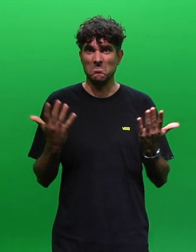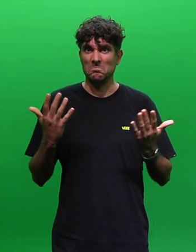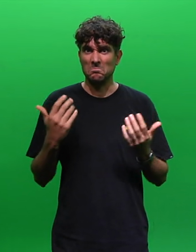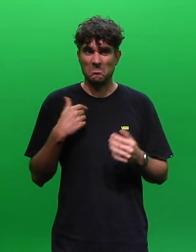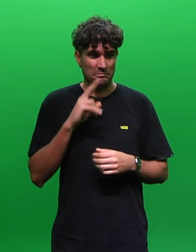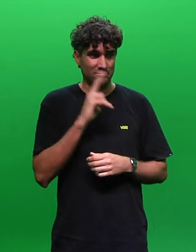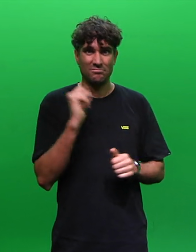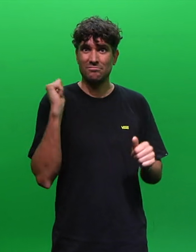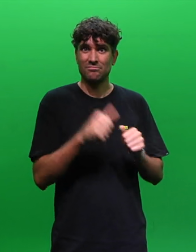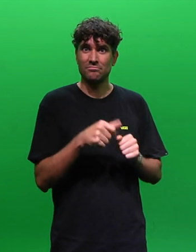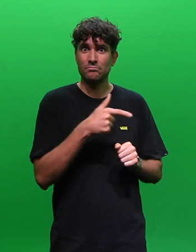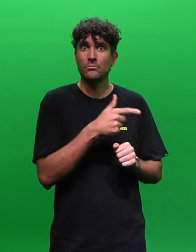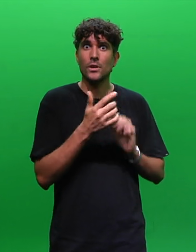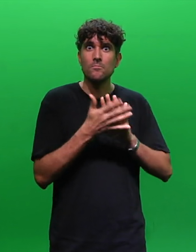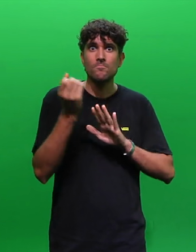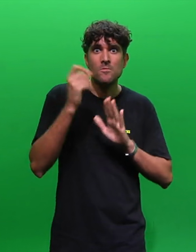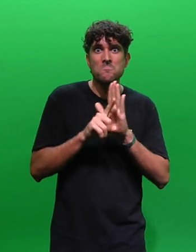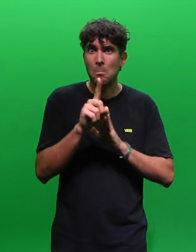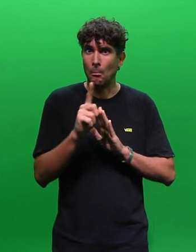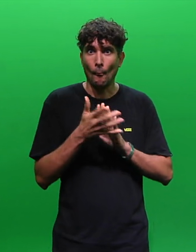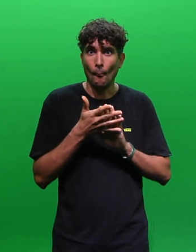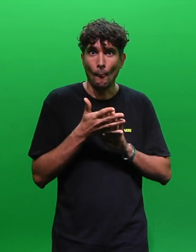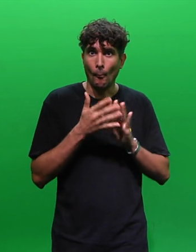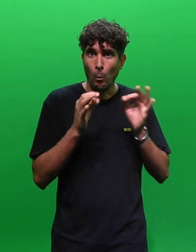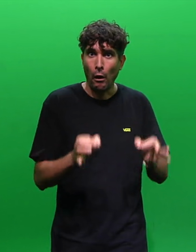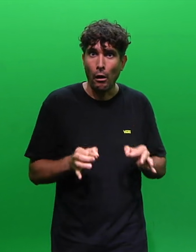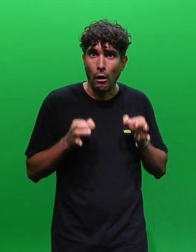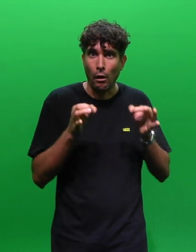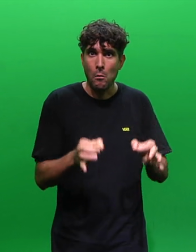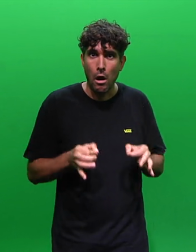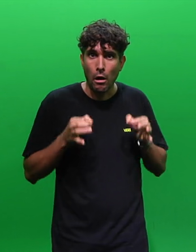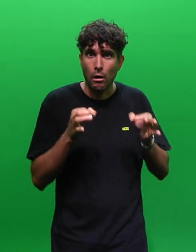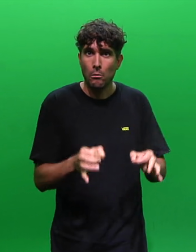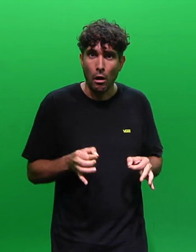És estrany perquè veig que últimament no ha evolucionat pel que fa a la llengua de signes, sempre signa igual.